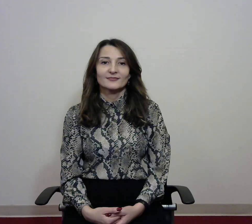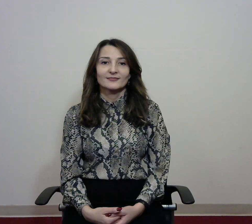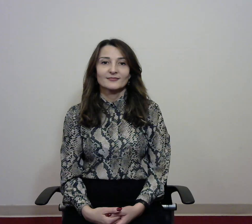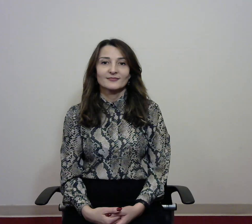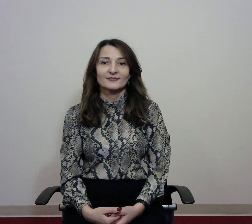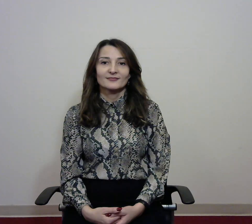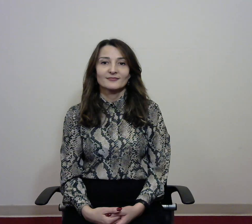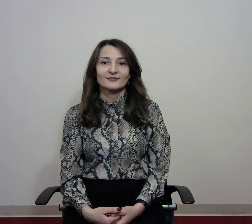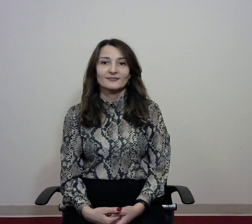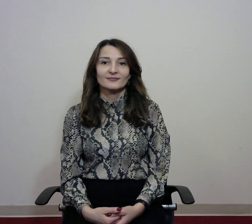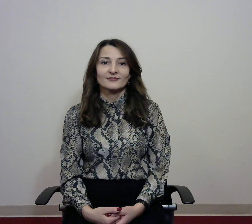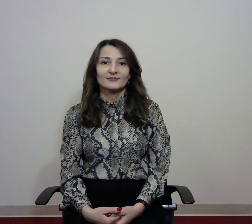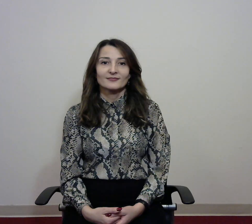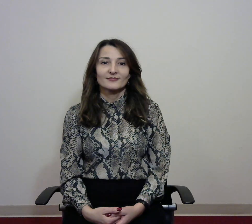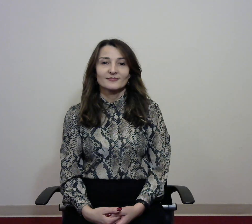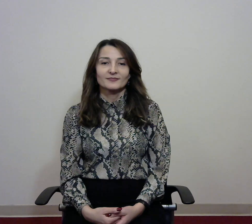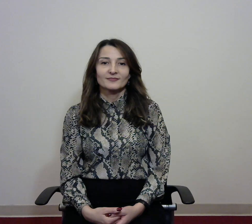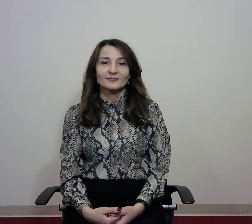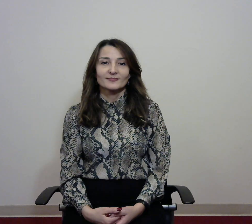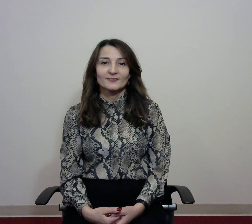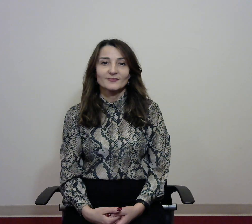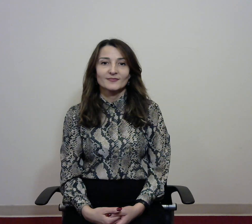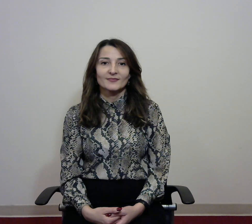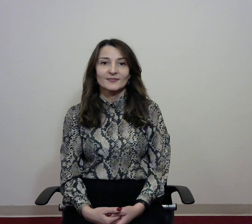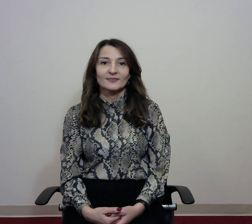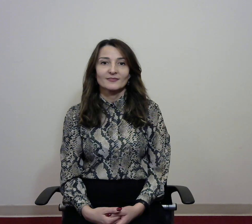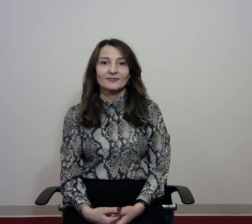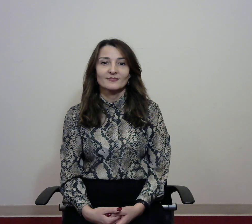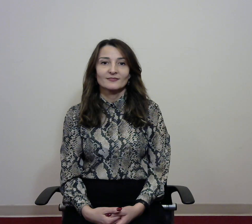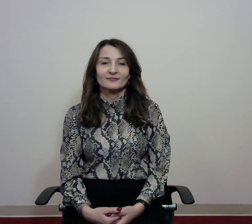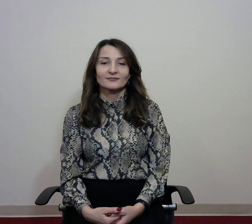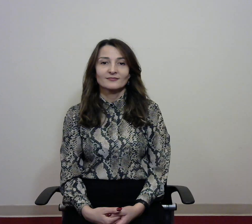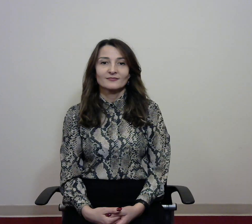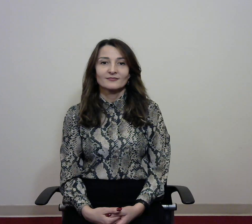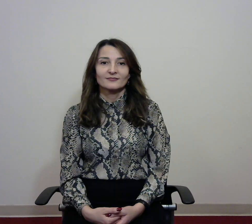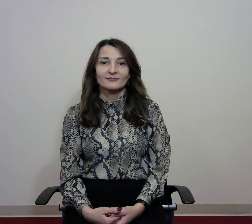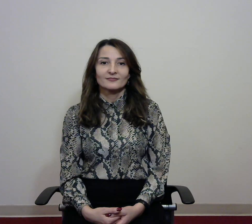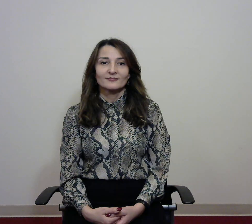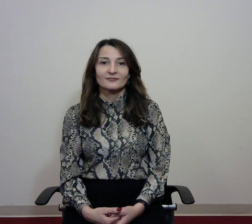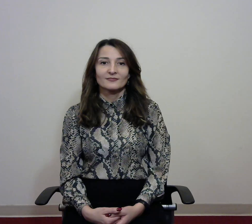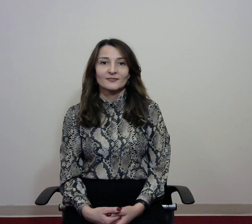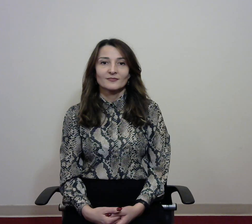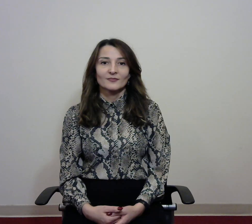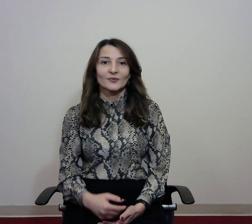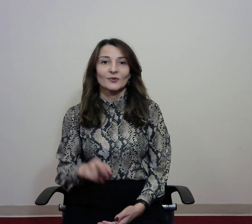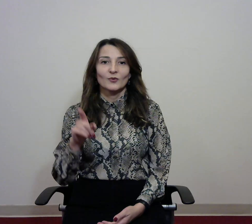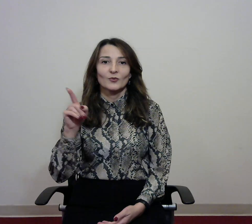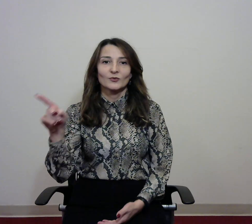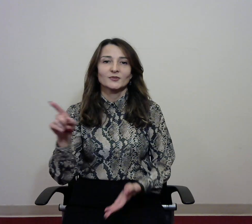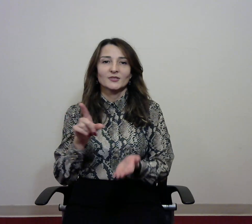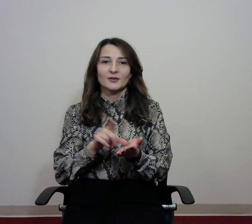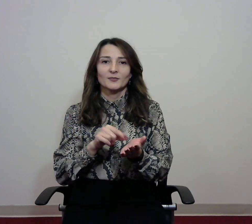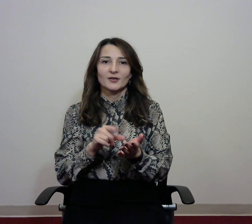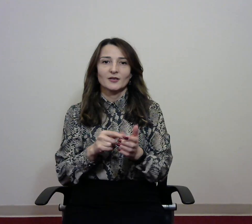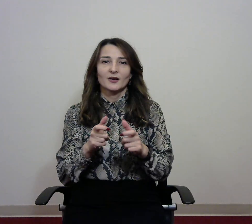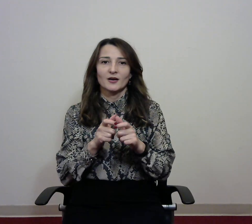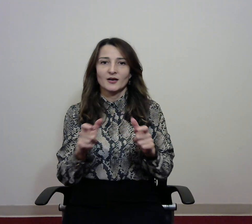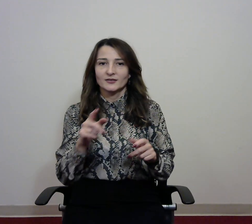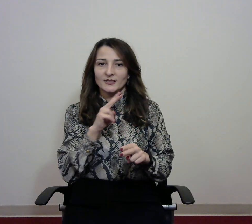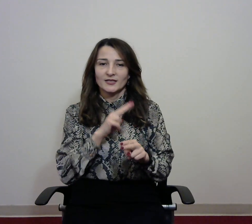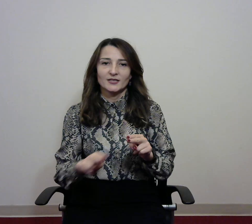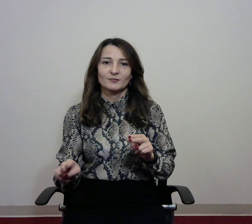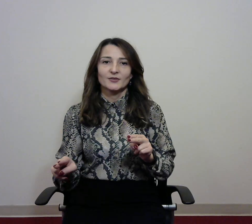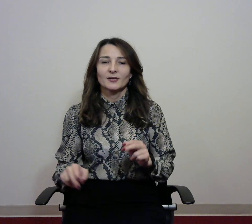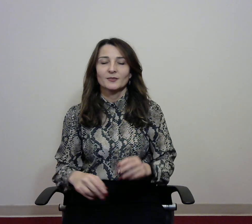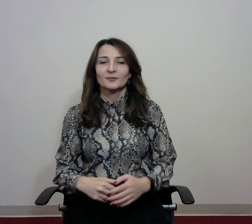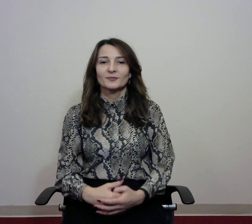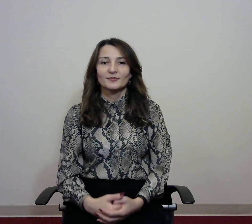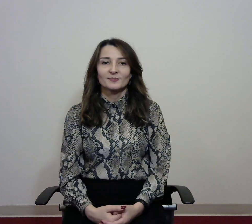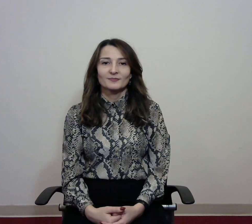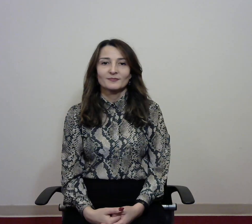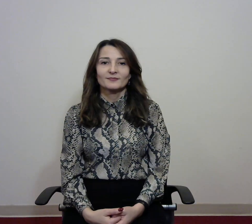O pensiya kartını itirib